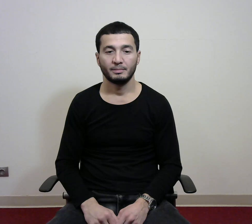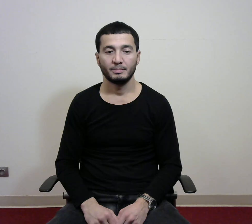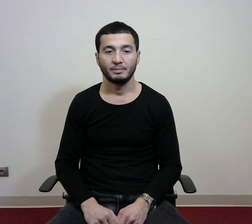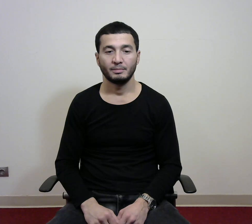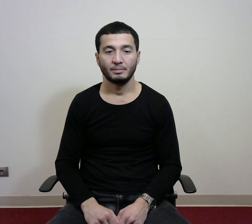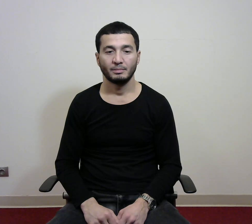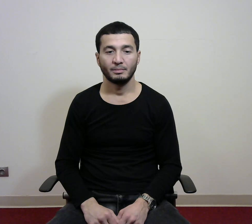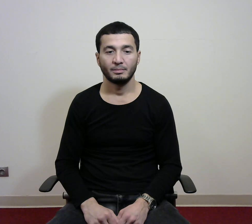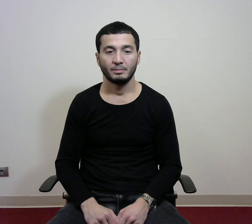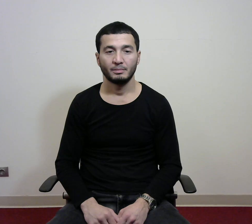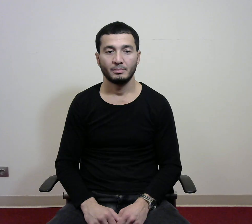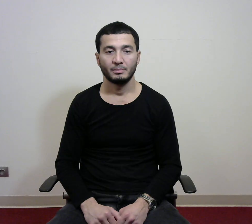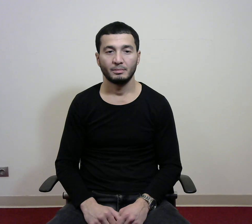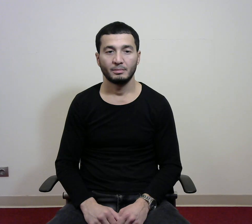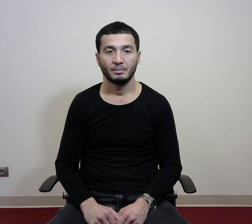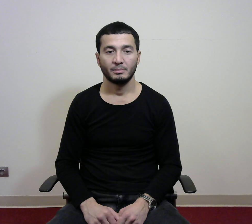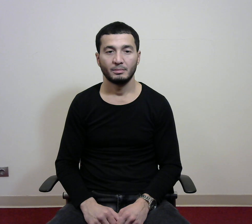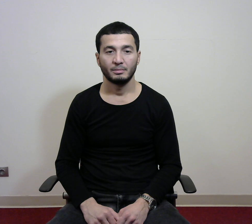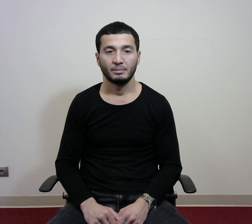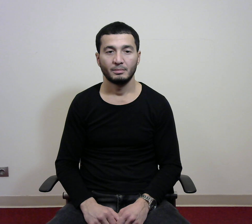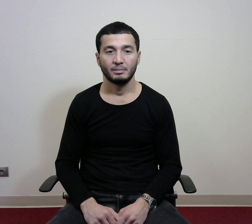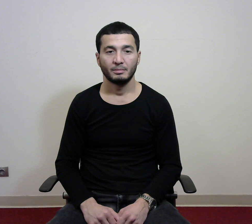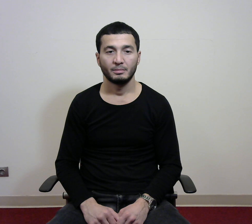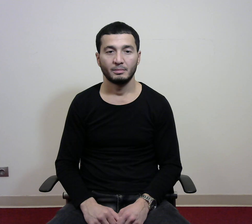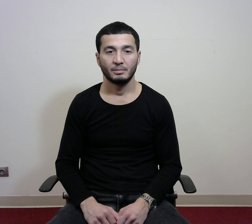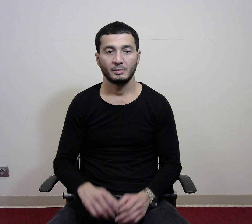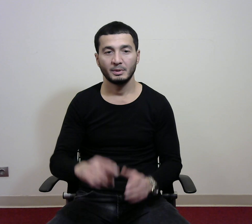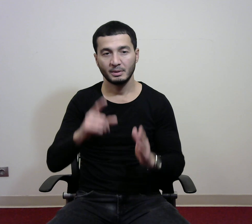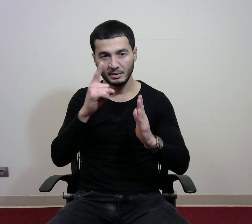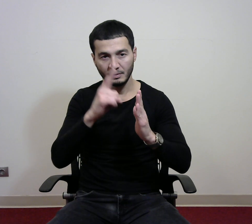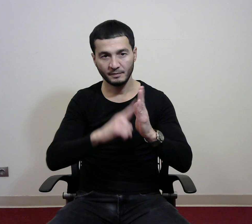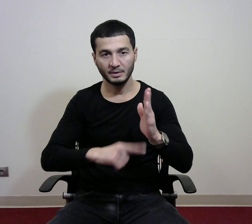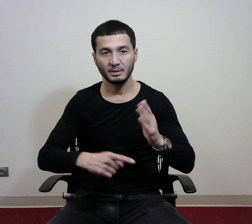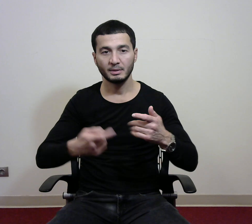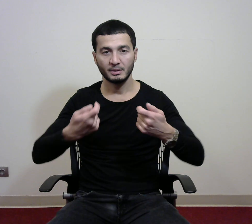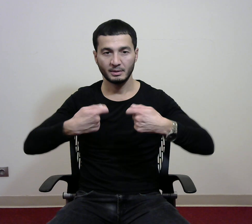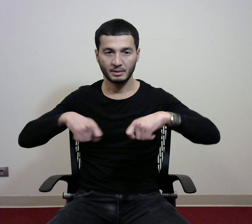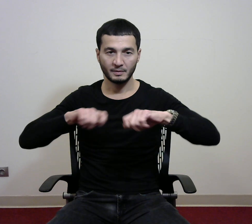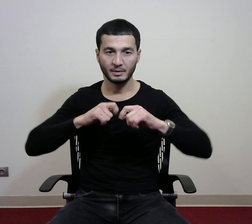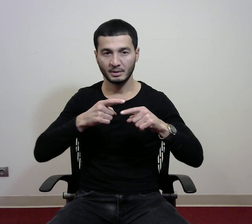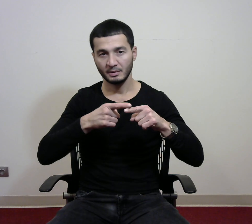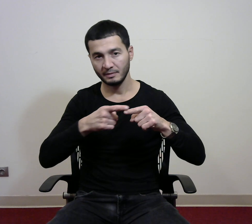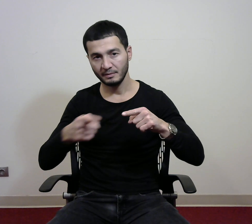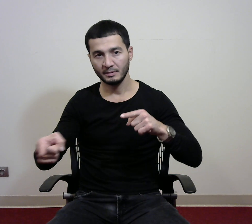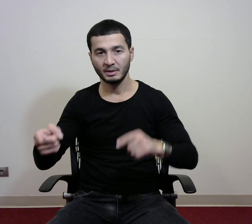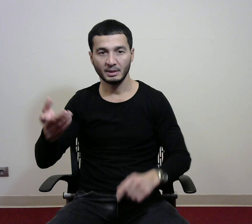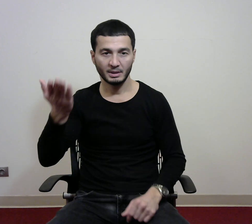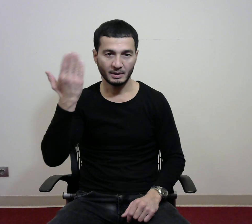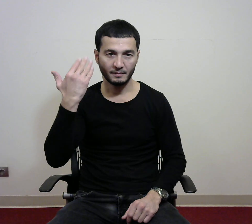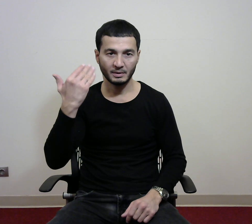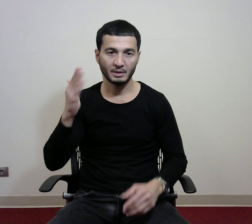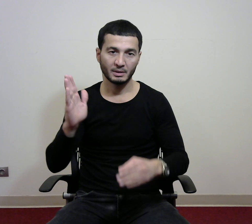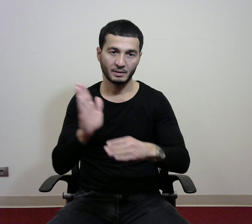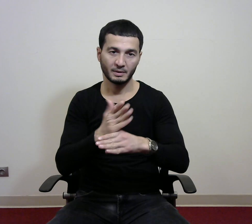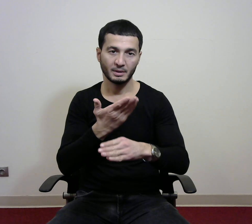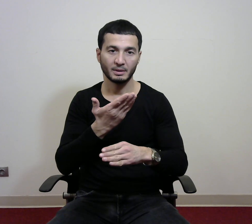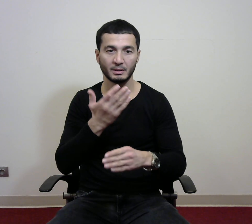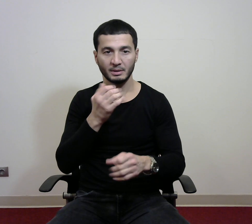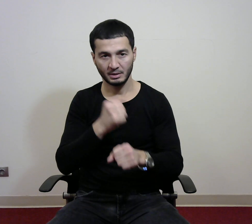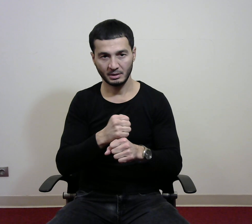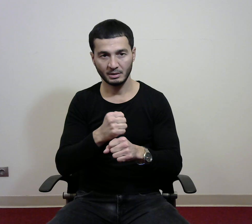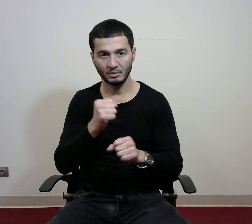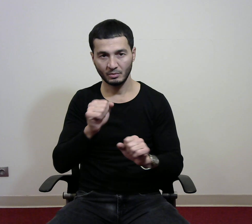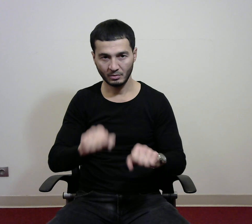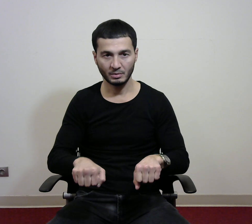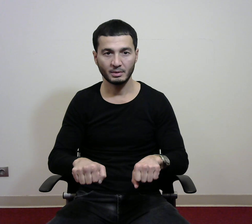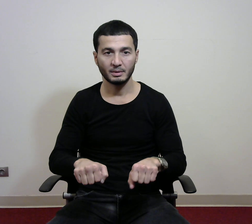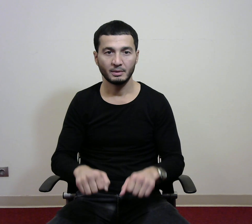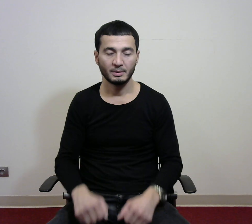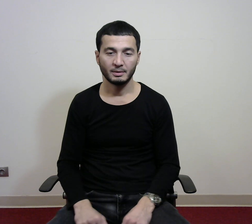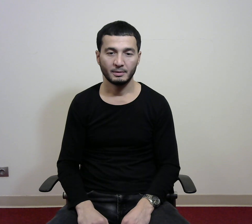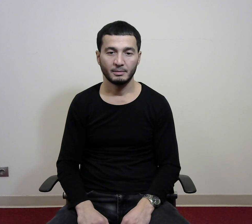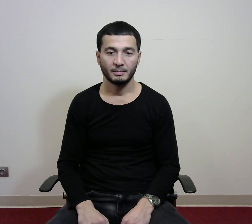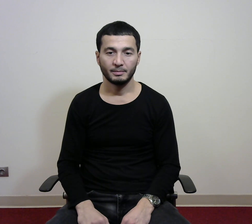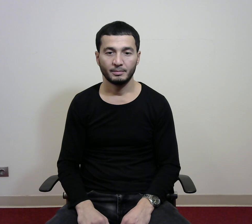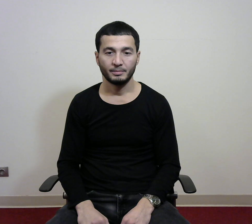Etibarnaməni müddətindən əvvəl ləğv etdirmək olarmı?